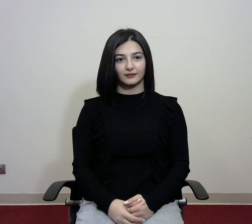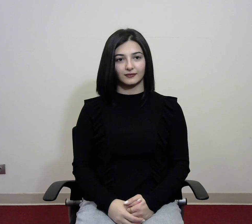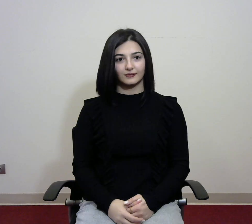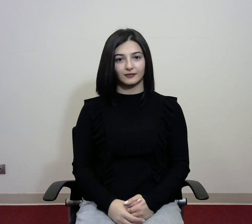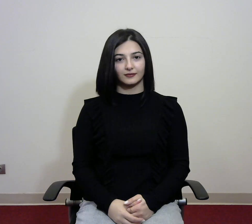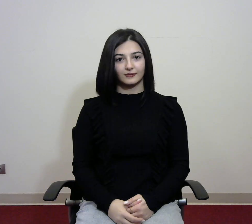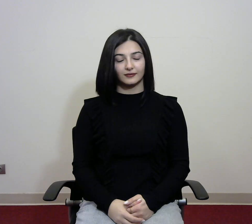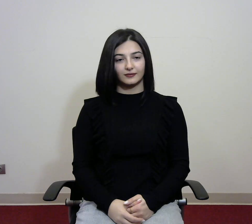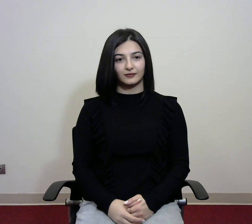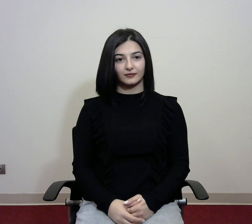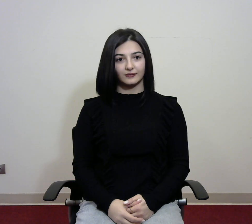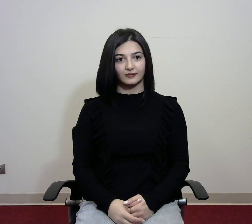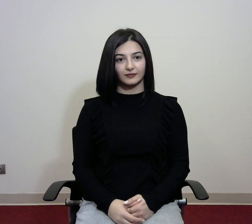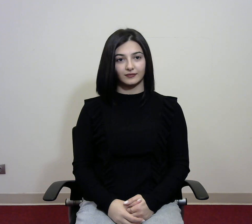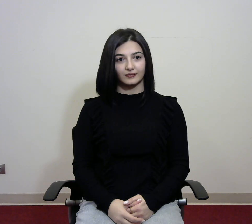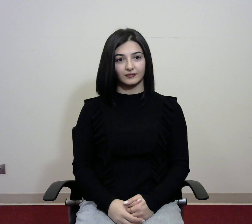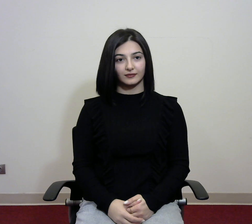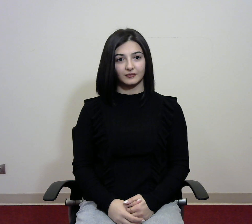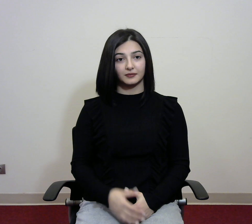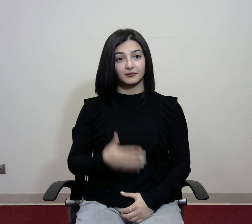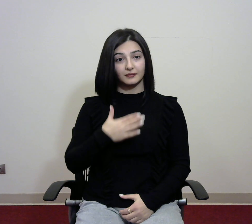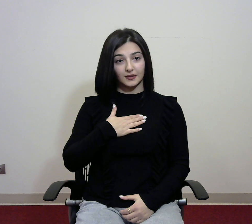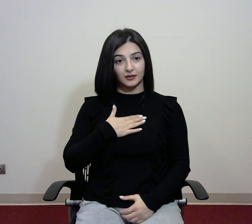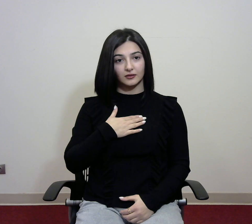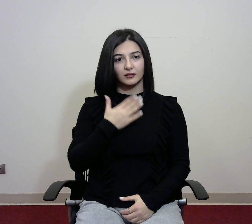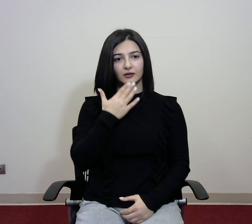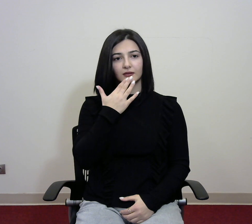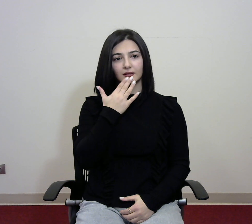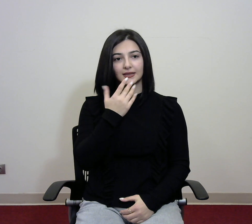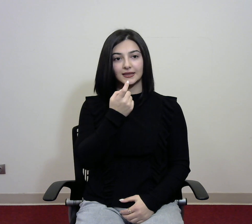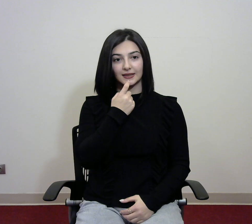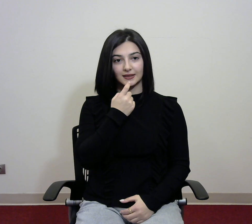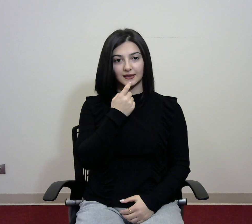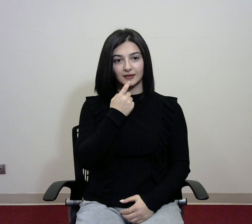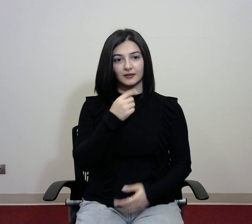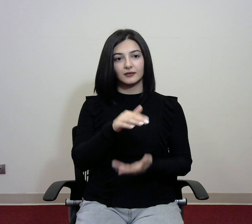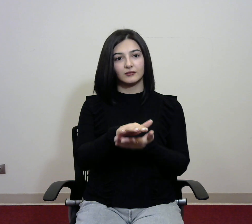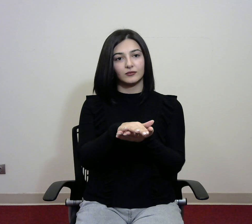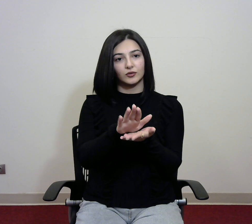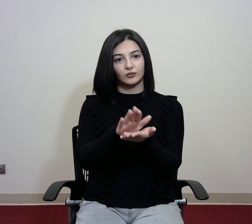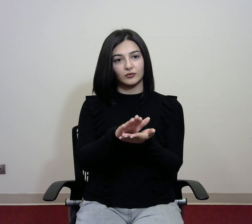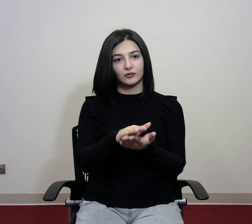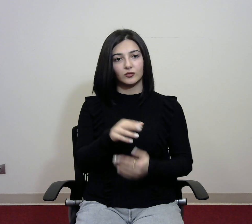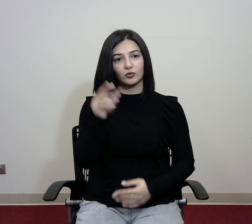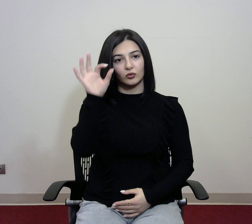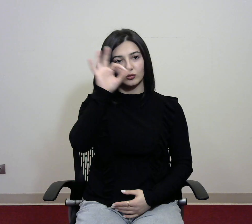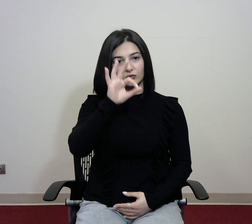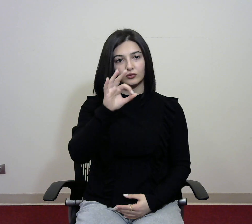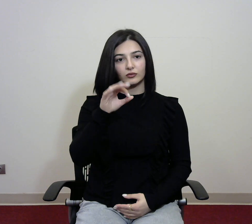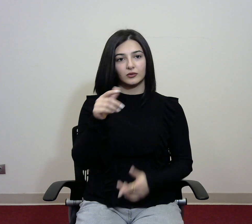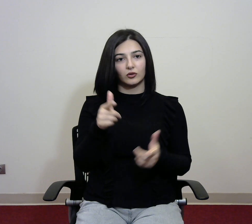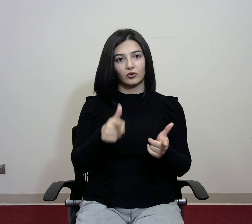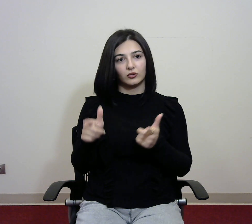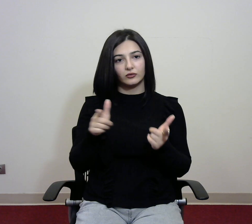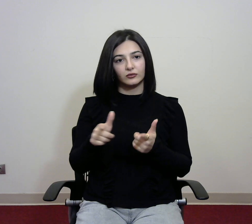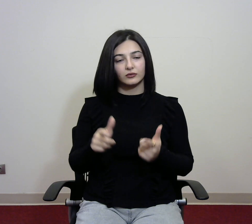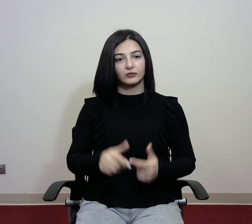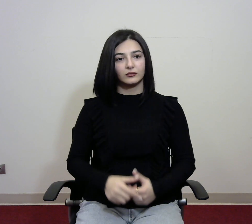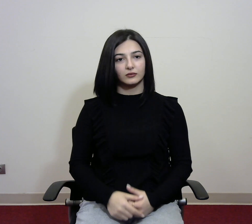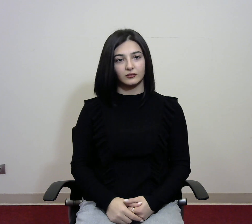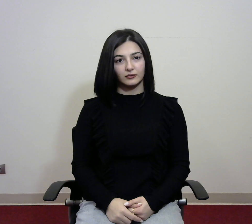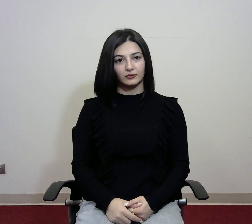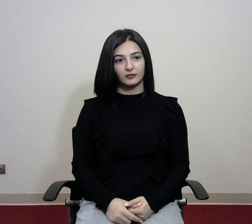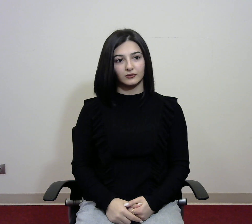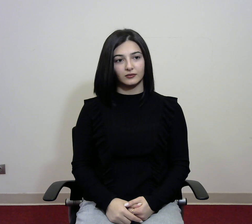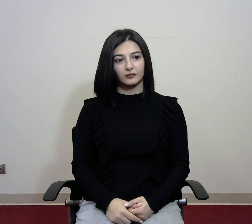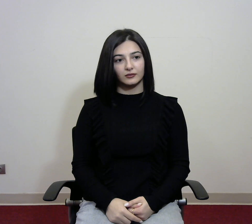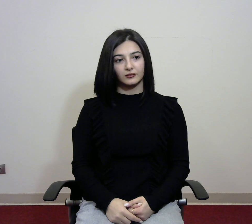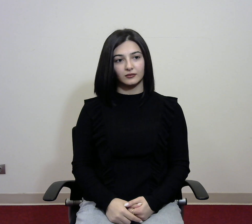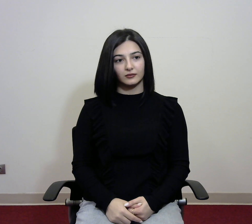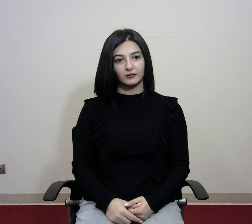Mən xarici dil diplom üçün hazırlaşıram